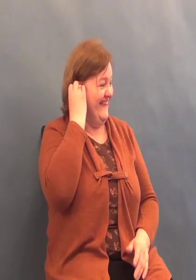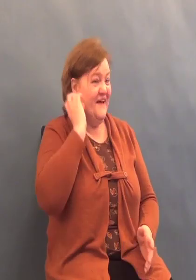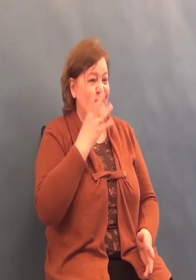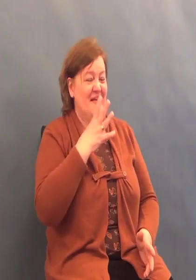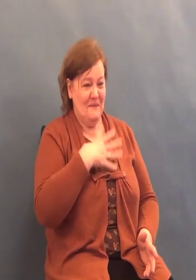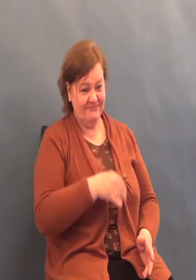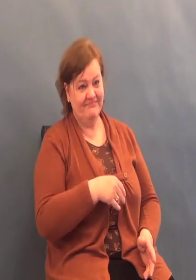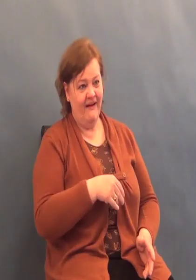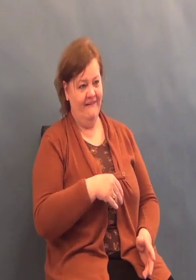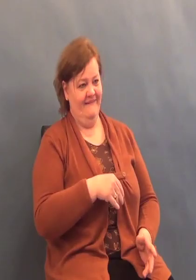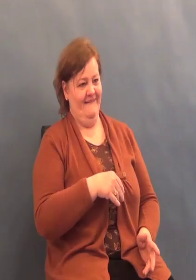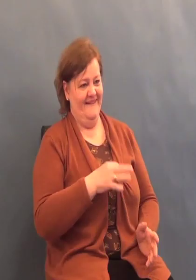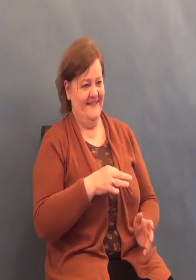Potem przechodzi.